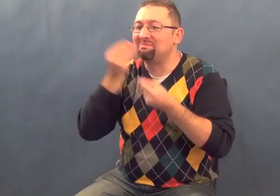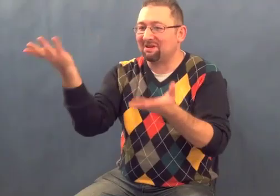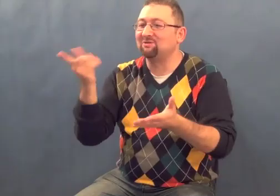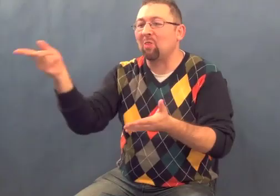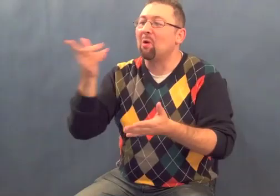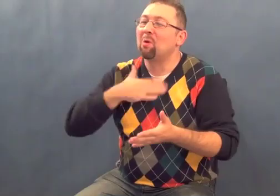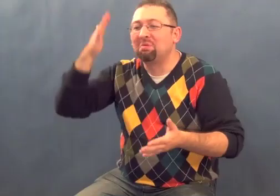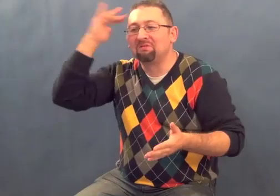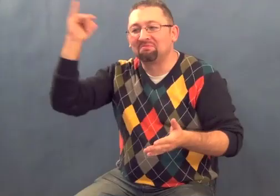Co on lubi?